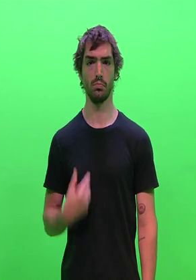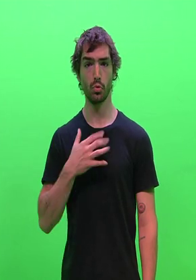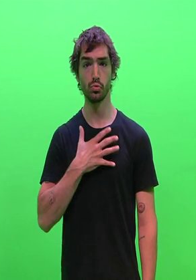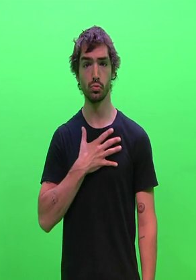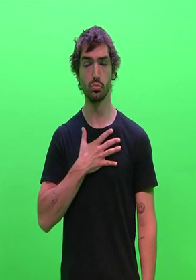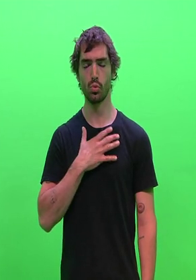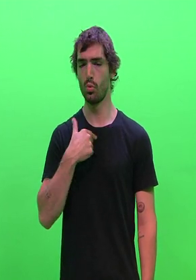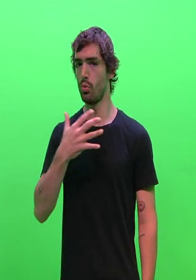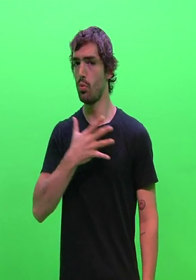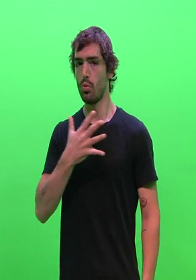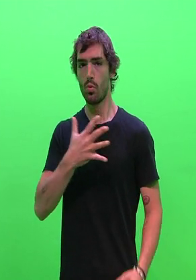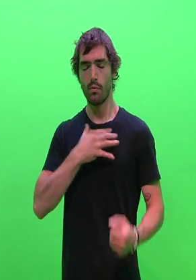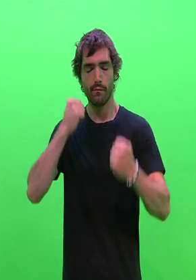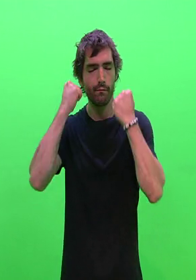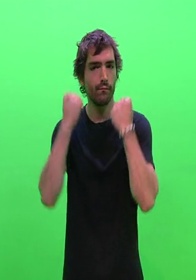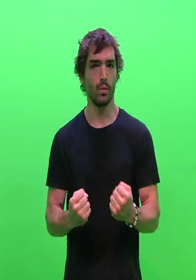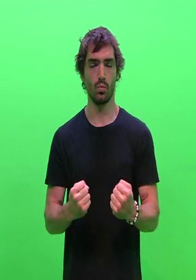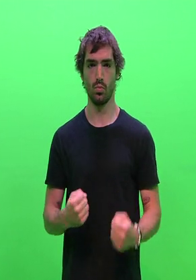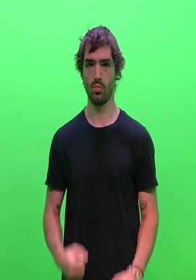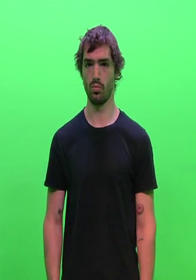Tinc una tos molt forta.